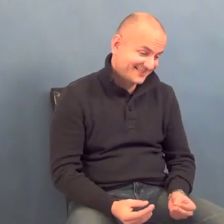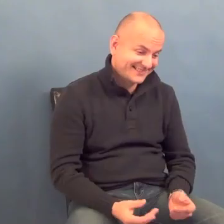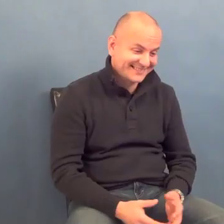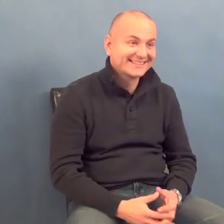Może.